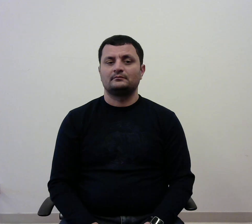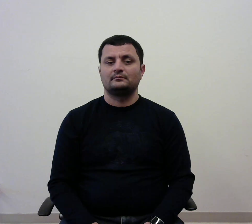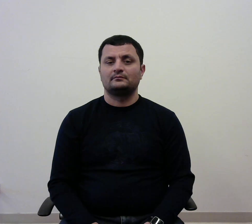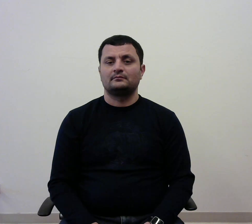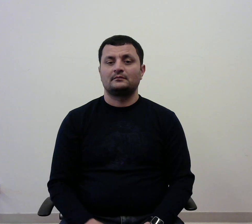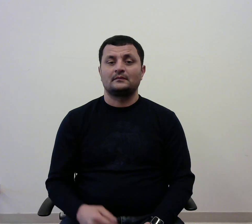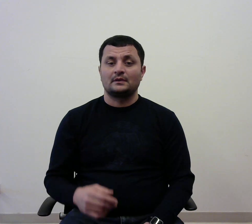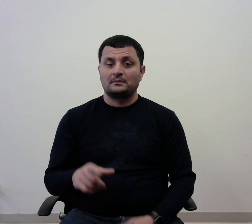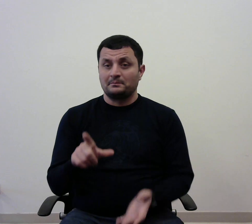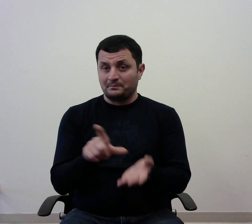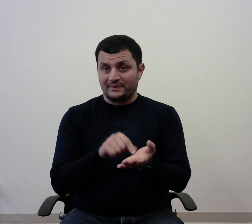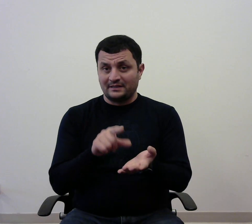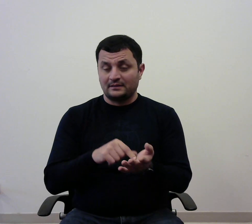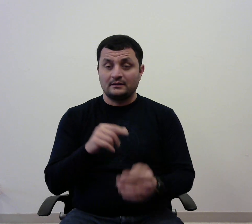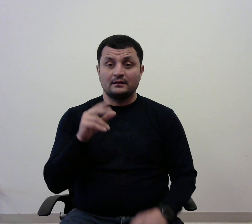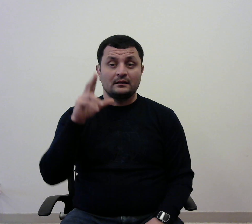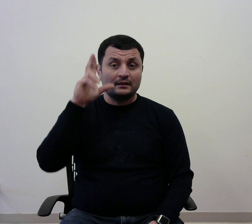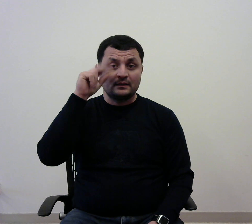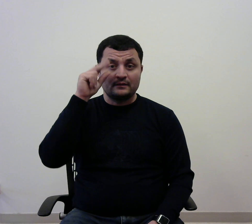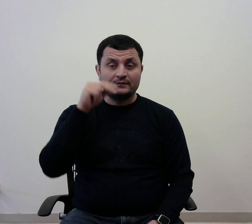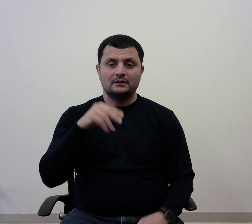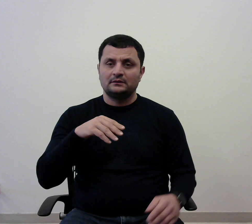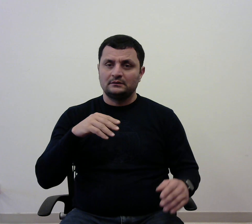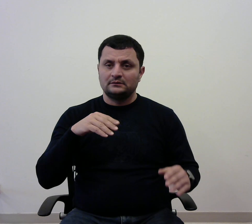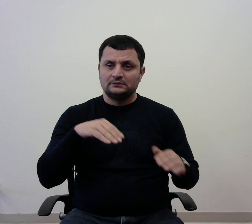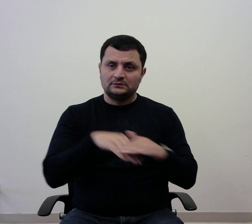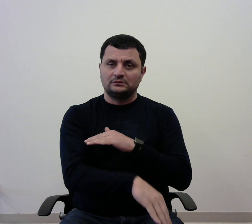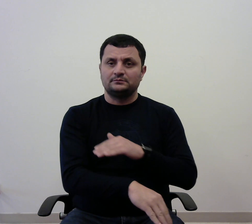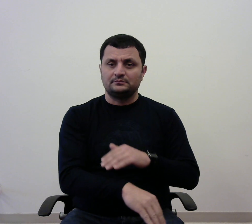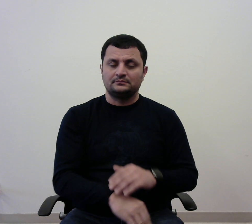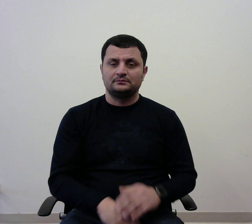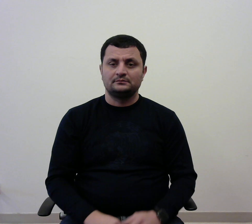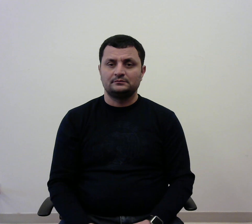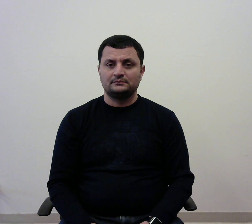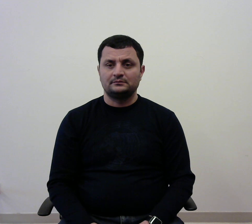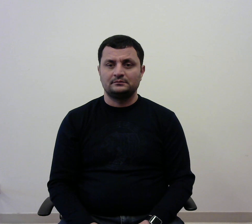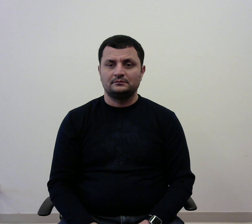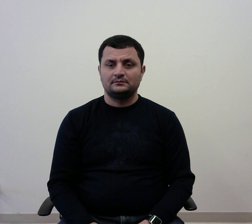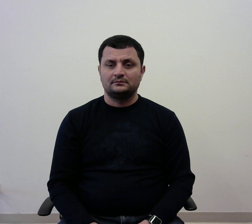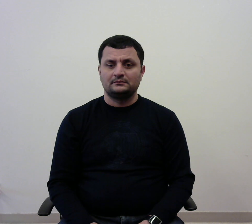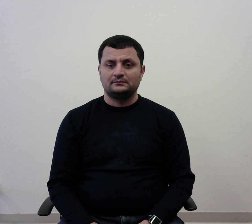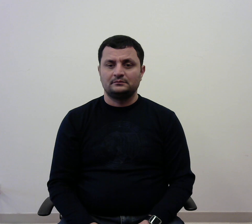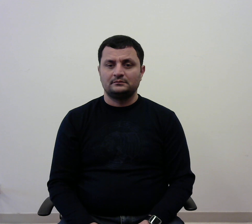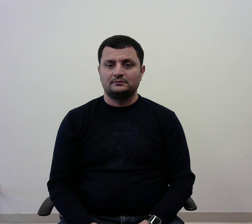Pensiyaya nə vaxt çıxacam?